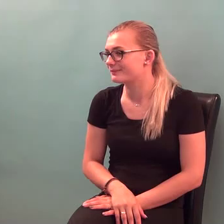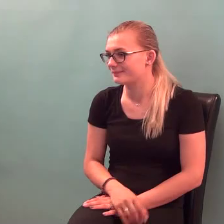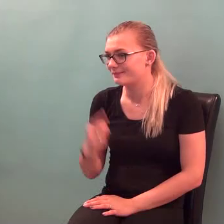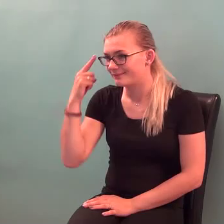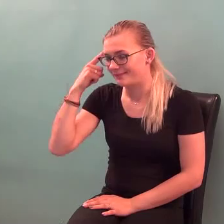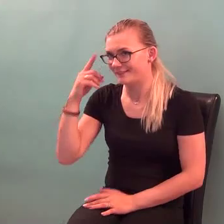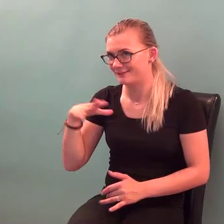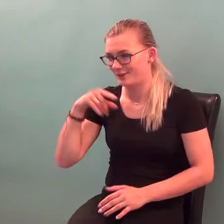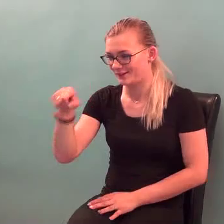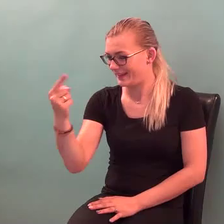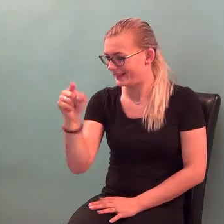Przypomniałam sobie, że mam jeden wolny termin.